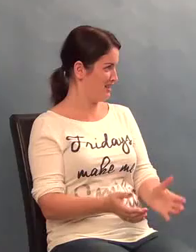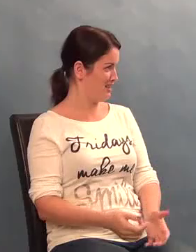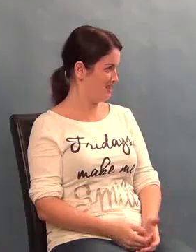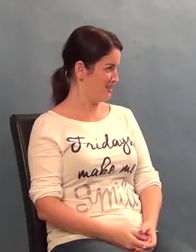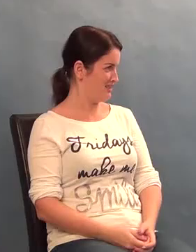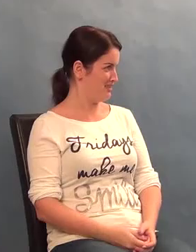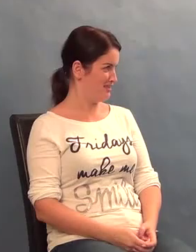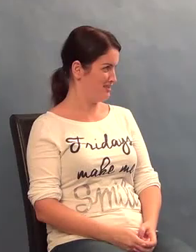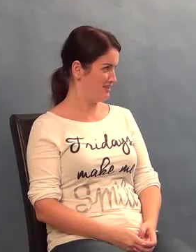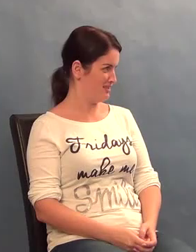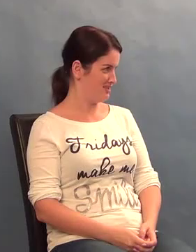Na drugim obrazku mała myszka nie strzela.